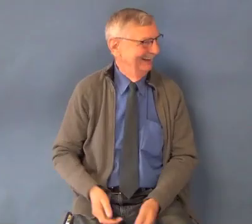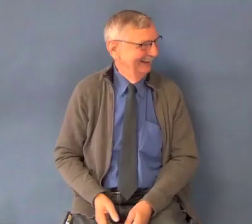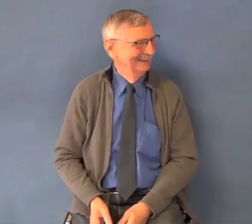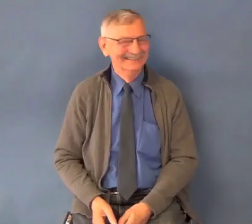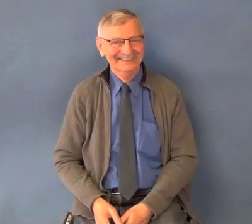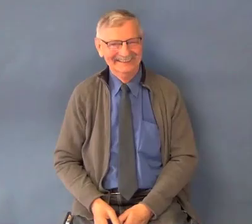Nie wolno.